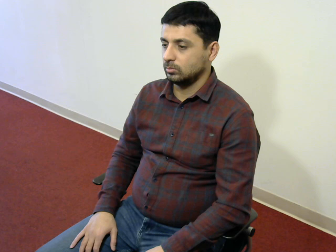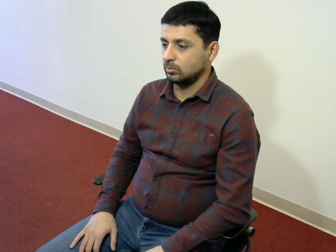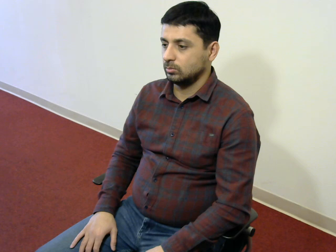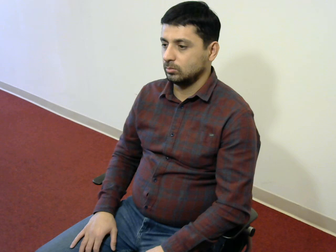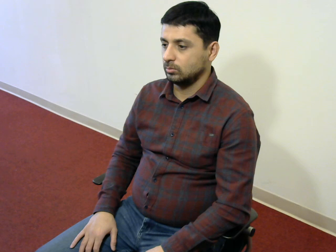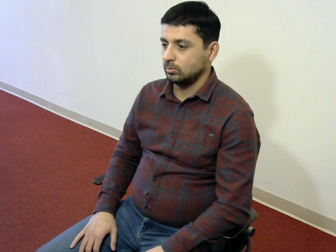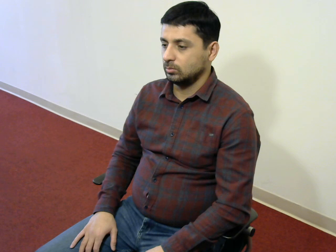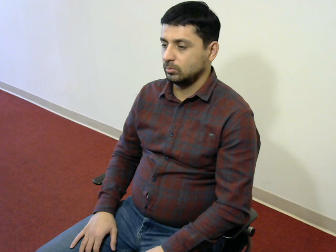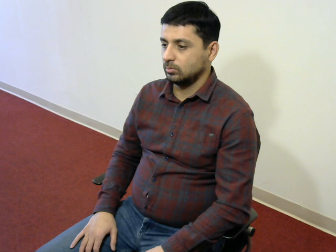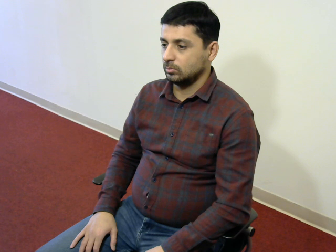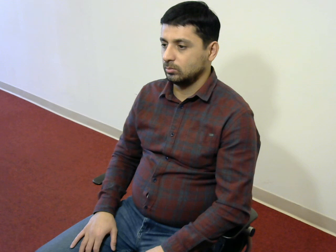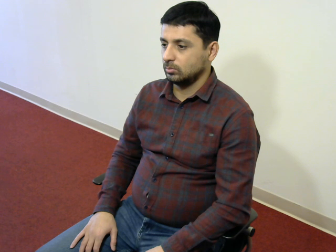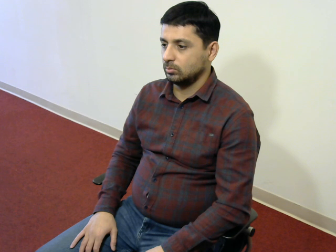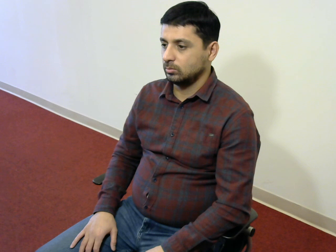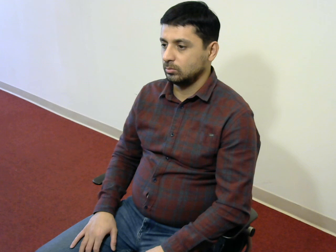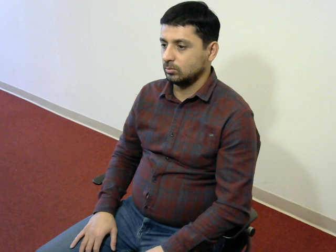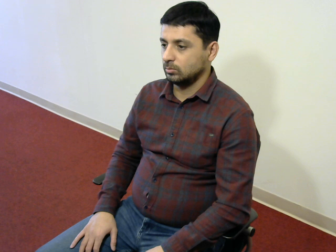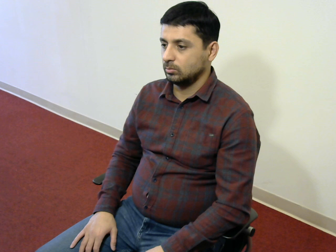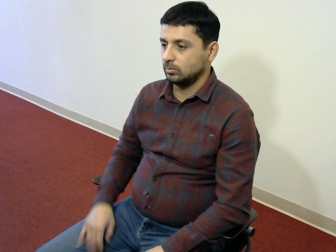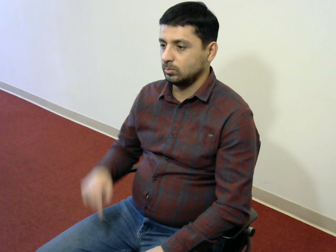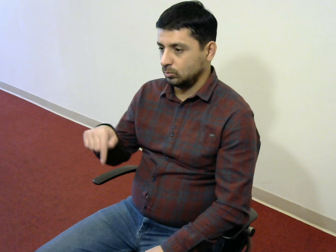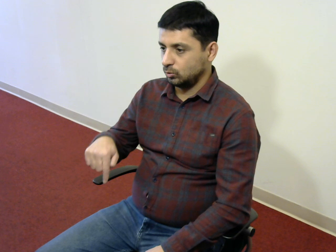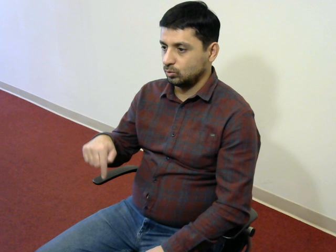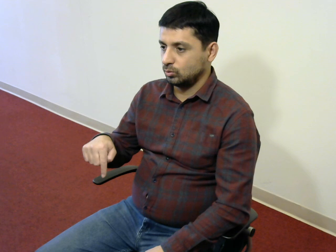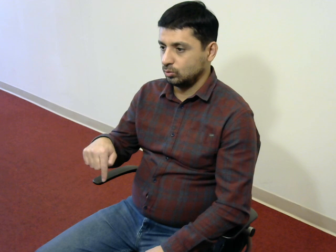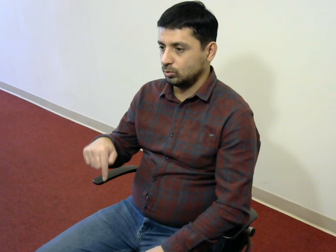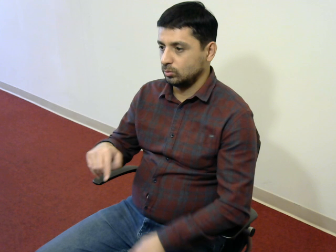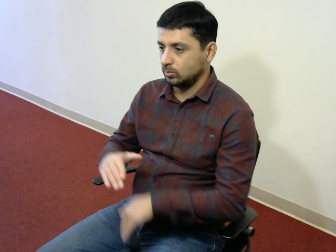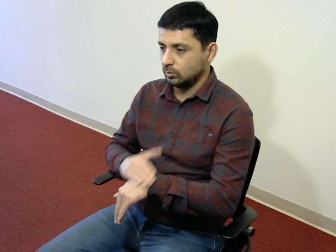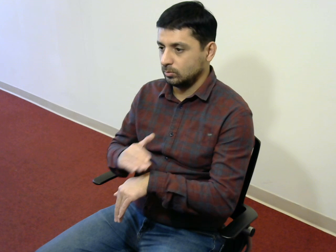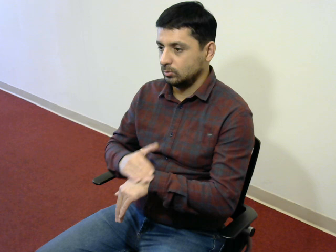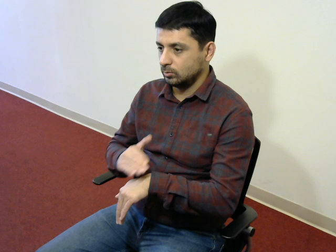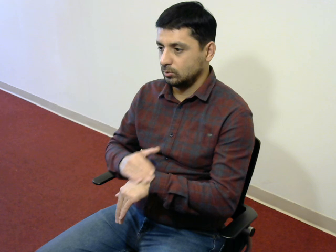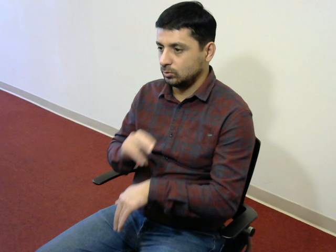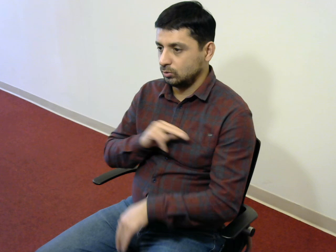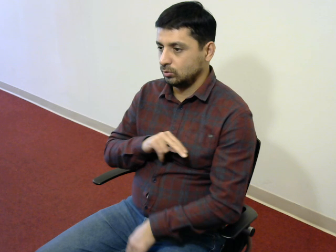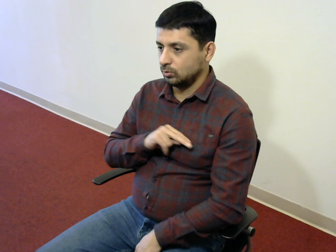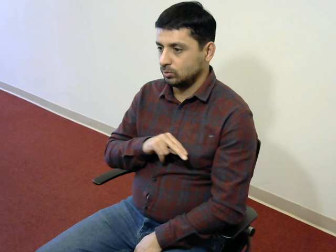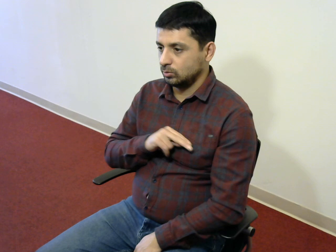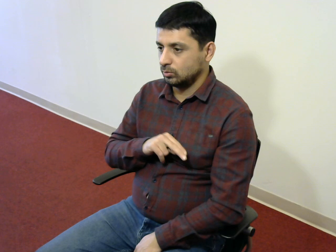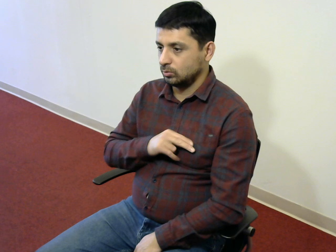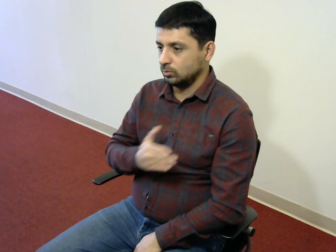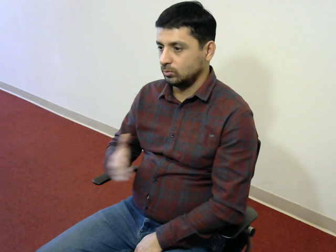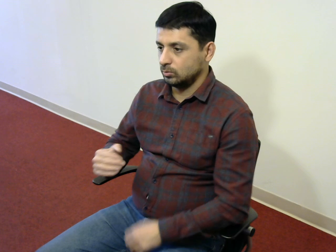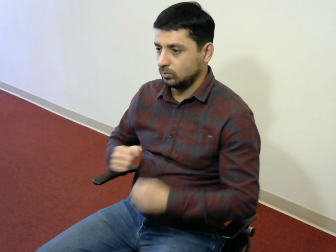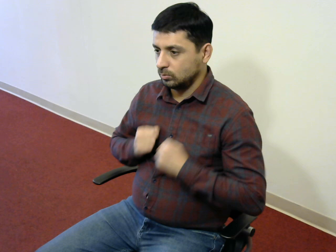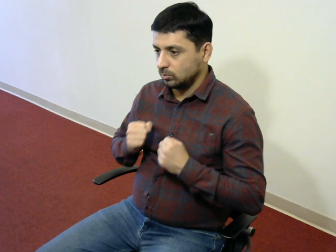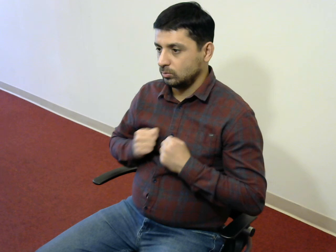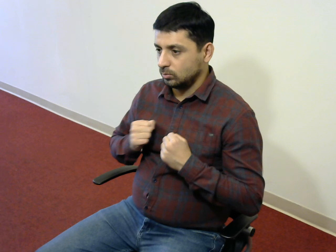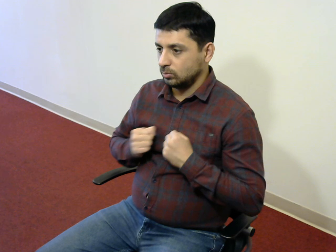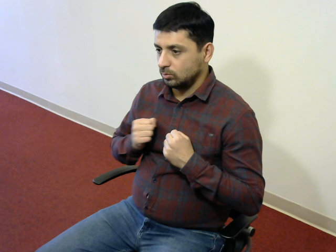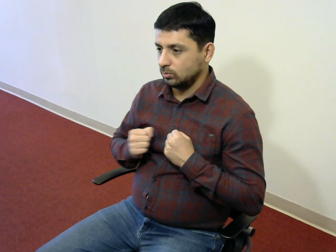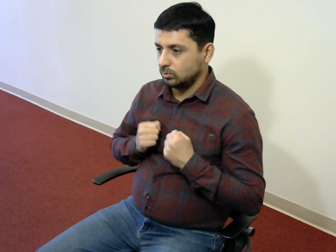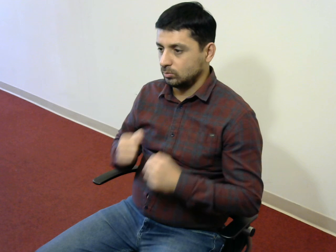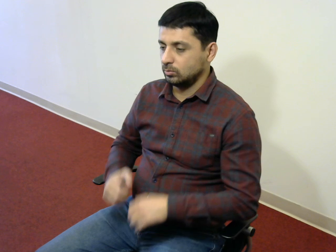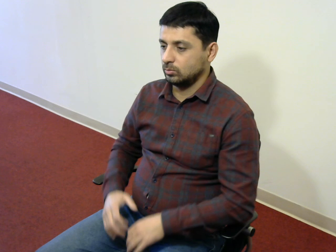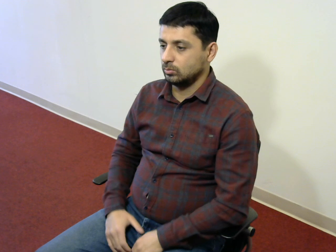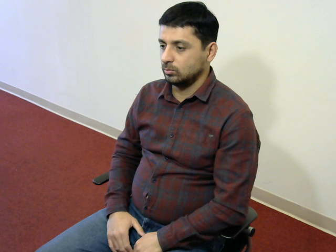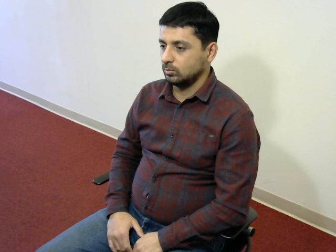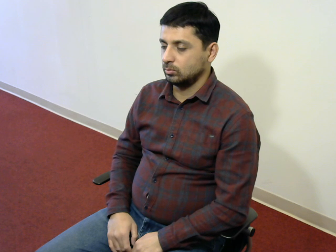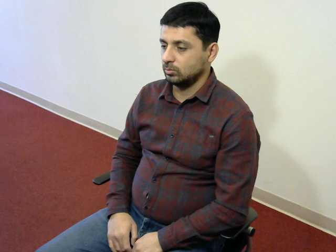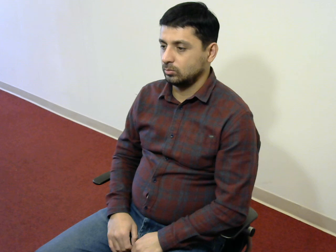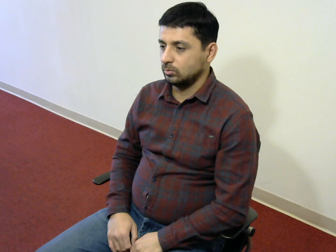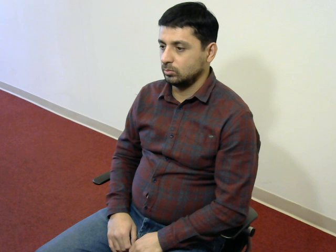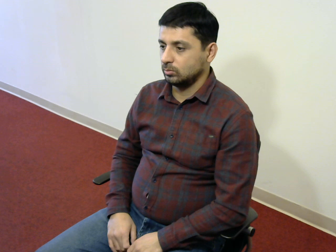Burda mehriban işçilər çalışır